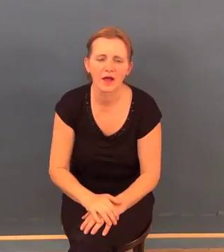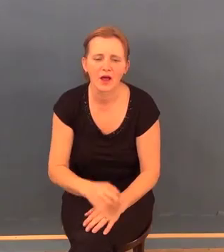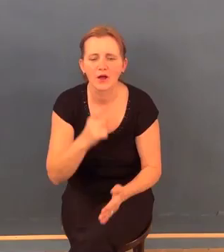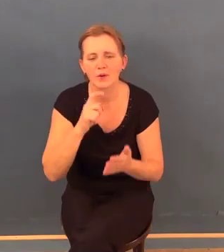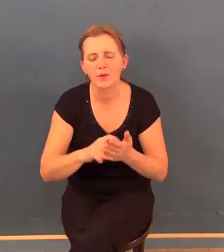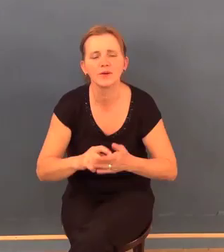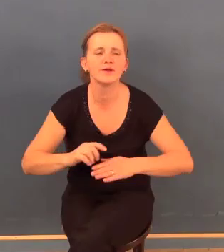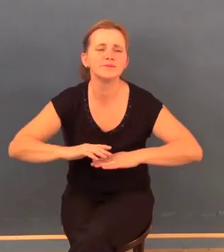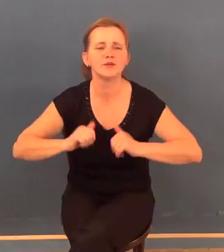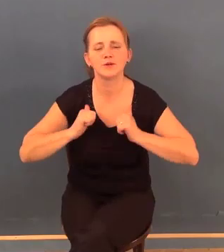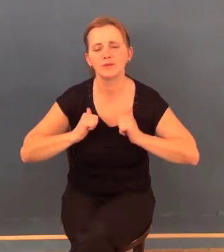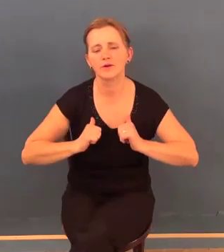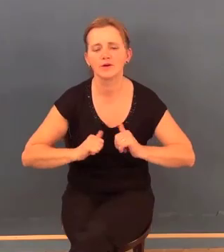Kurczątko spokojnie wygląda przez okno.